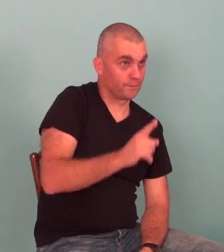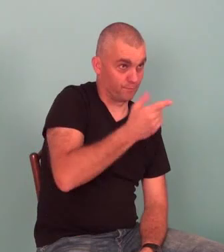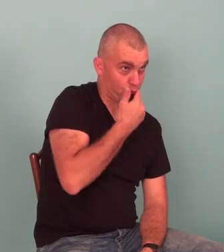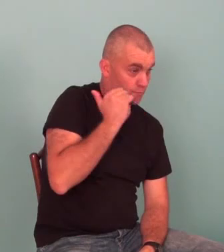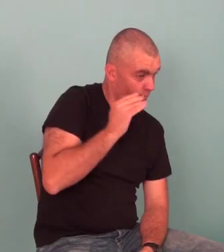Po południu?